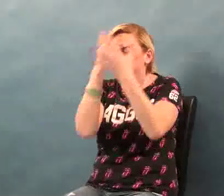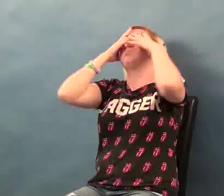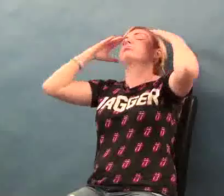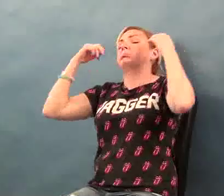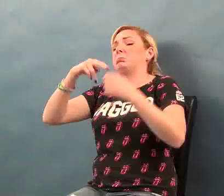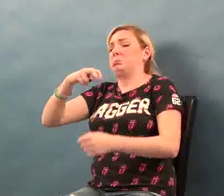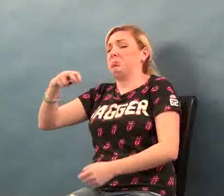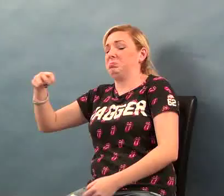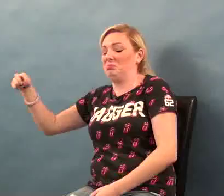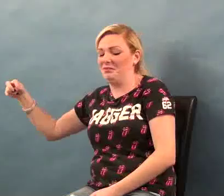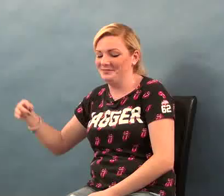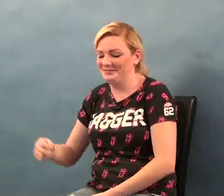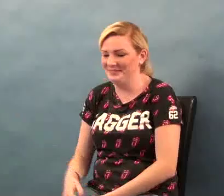Konie wcale się nie kąpią.